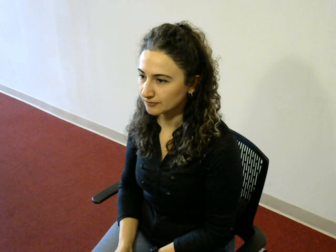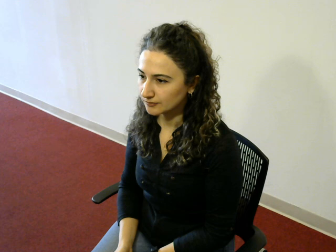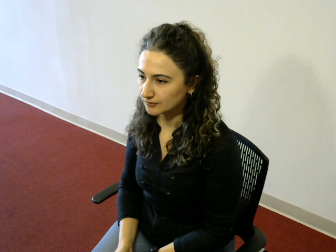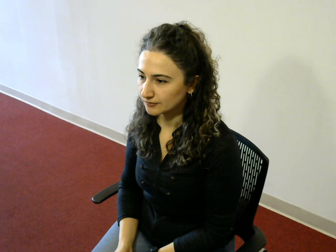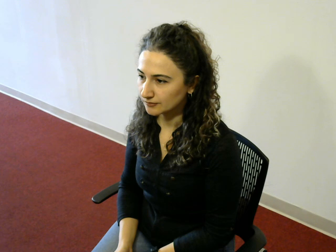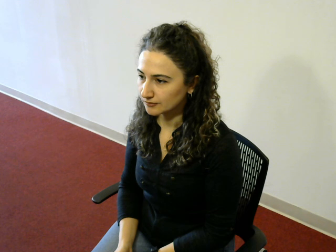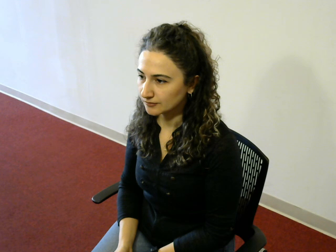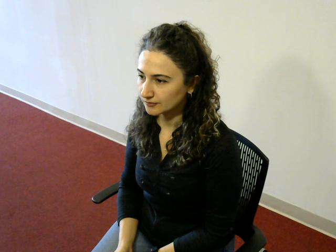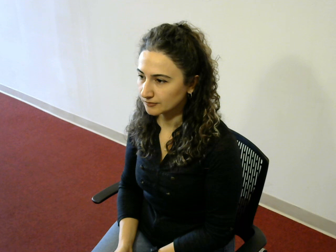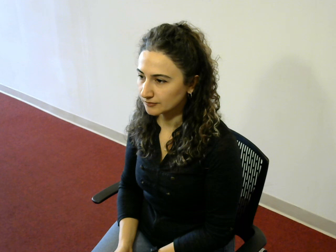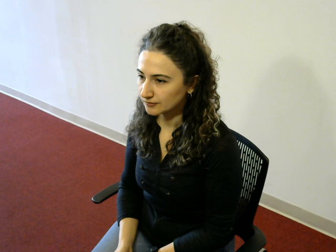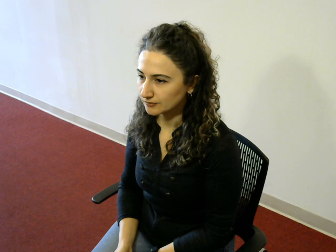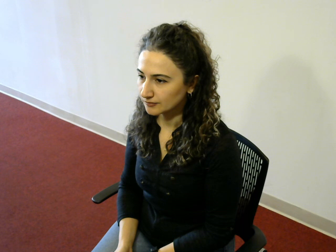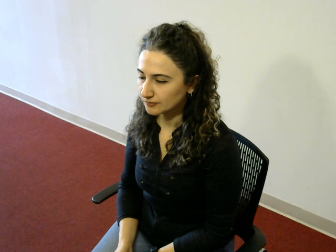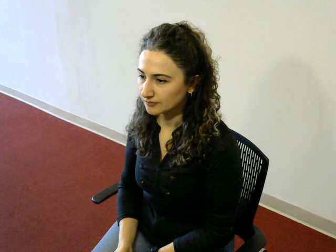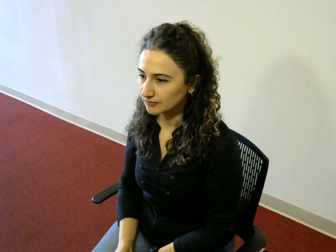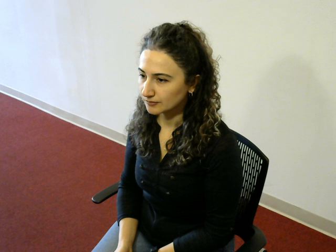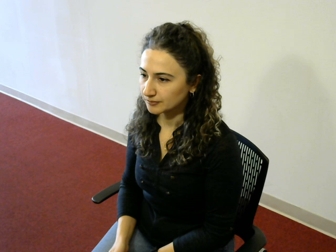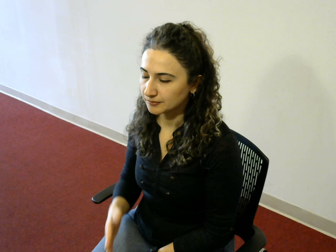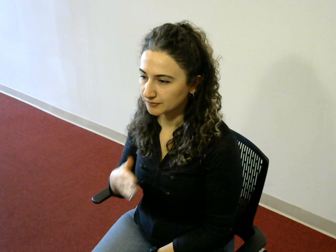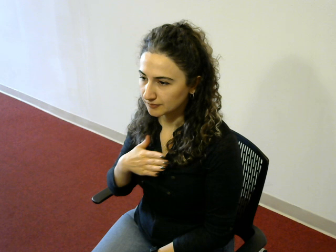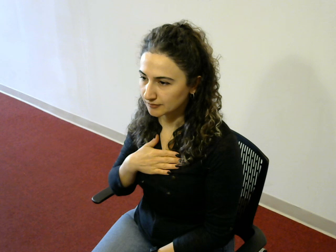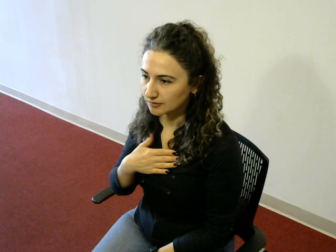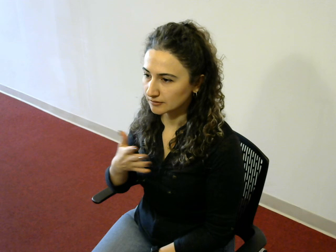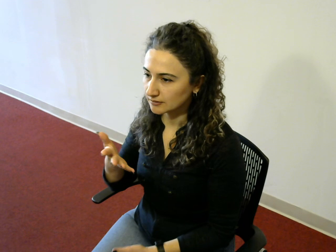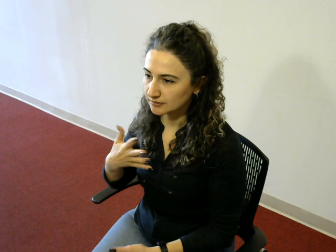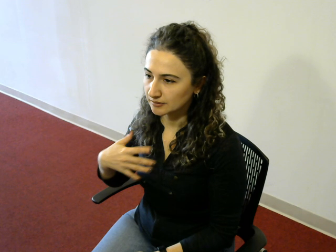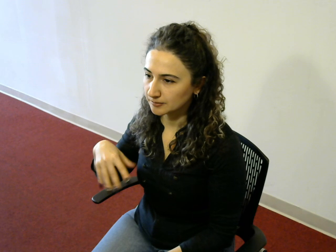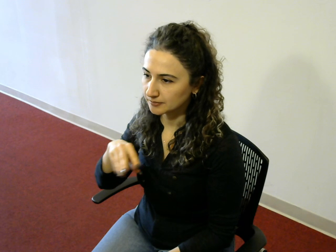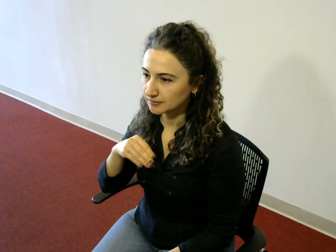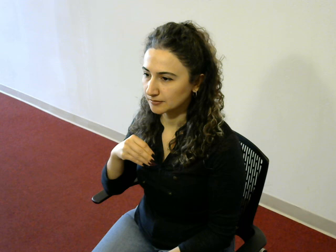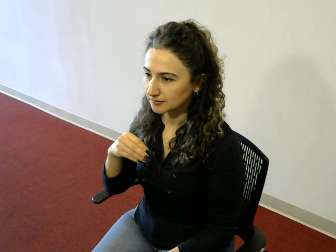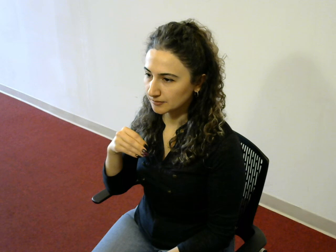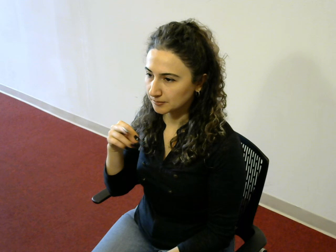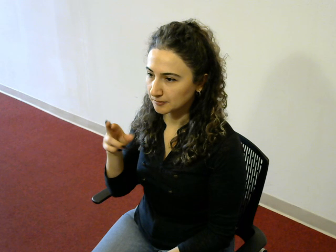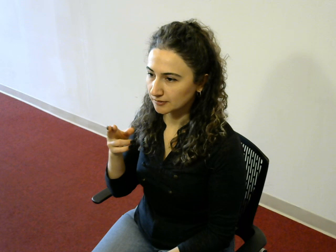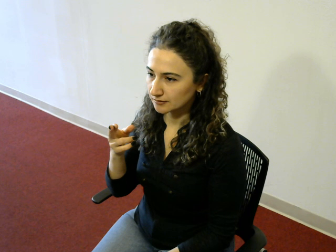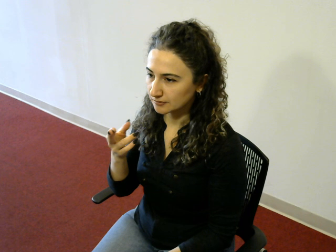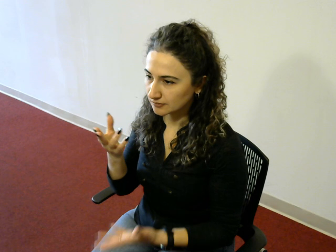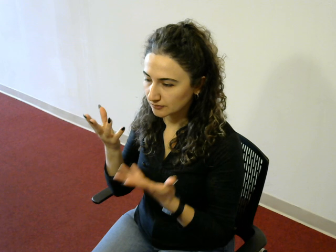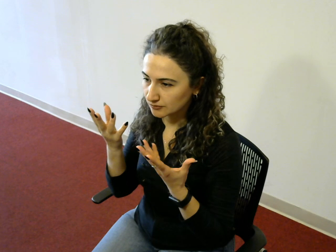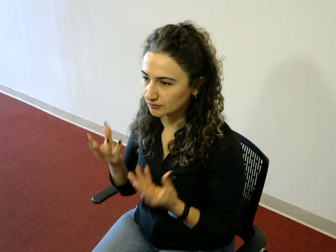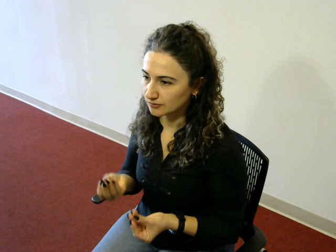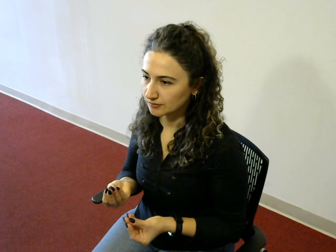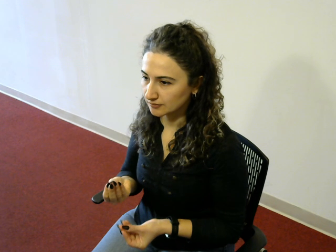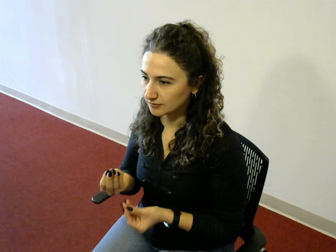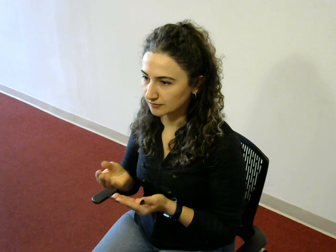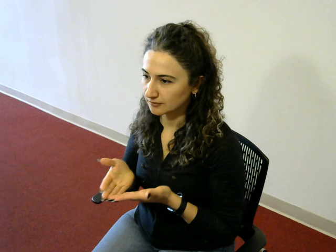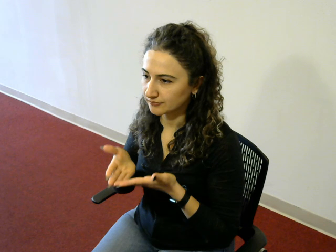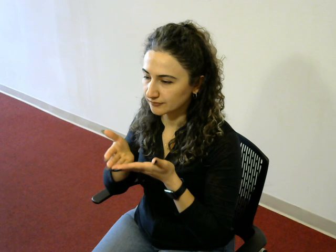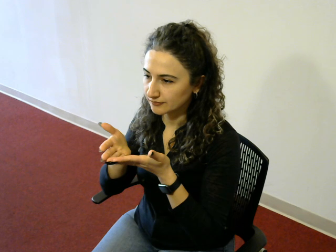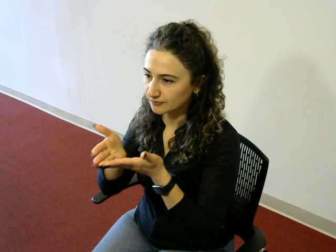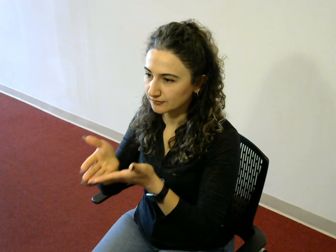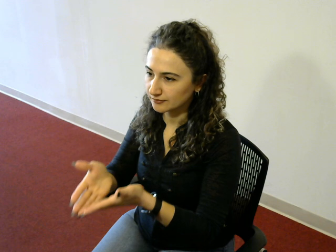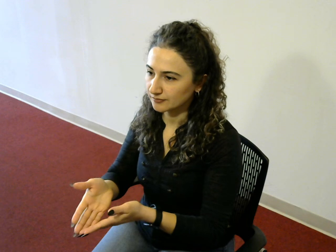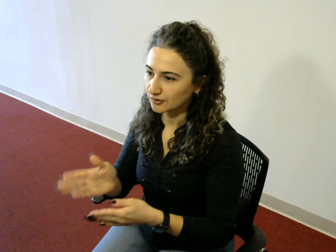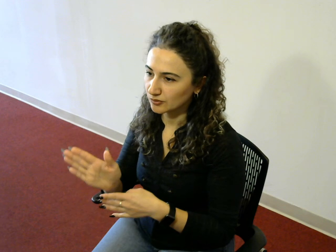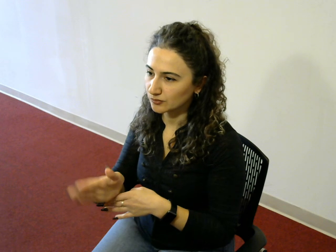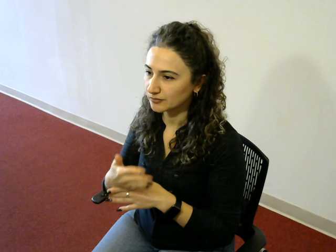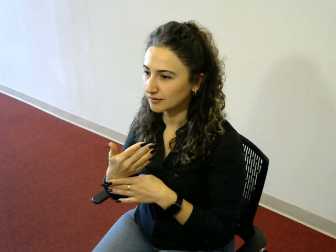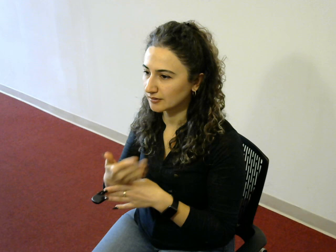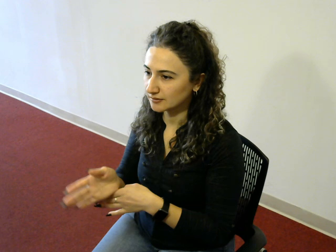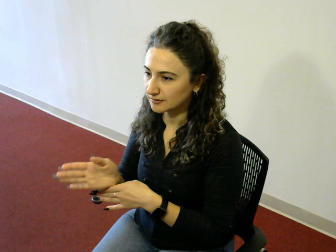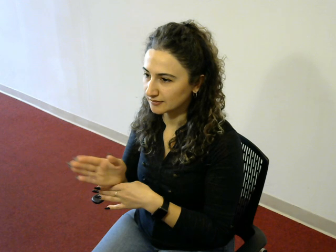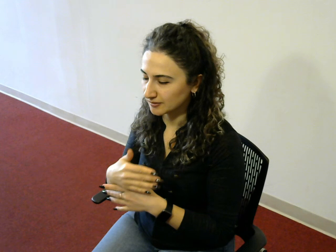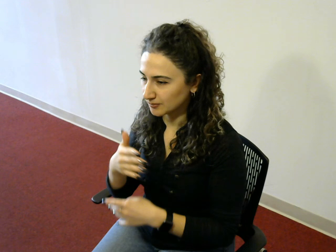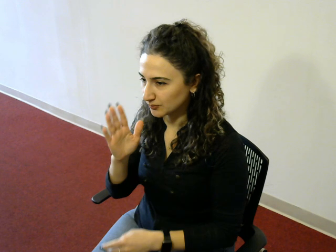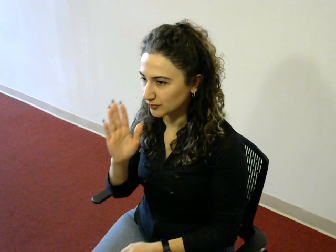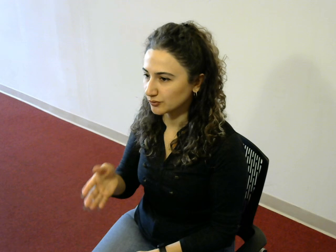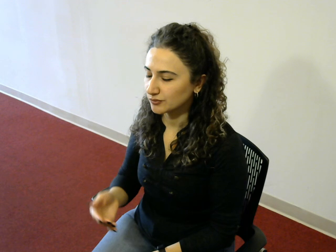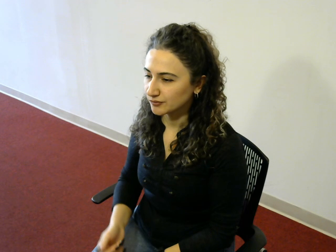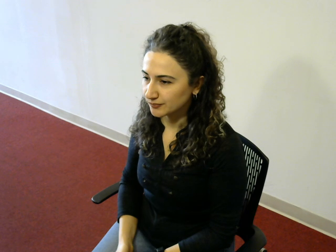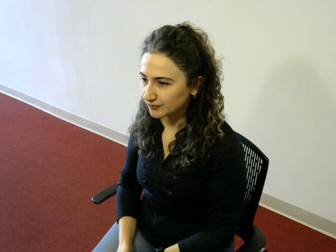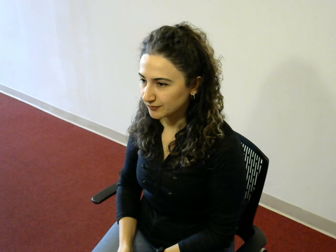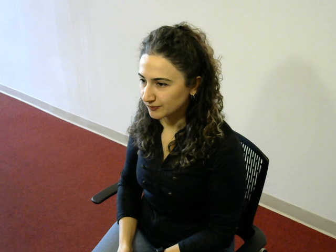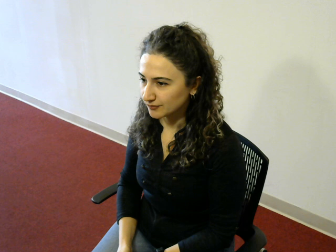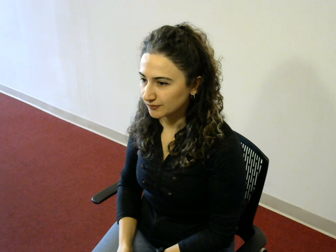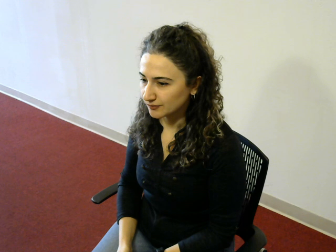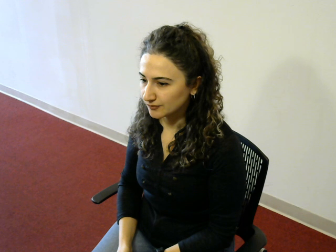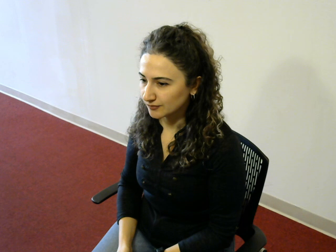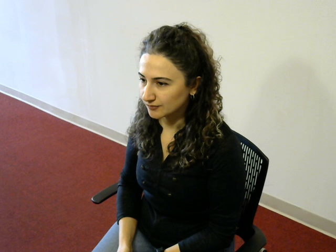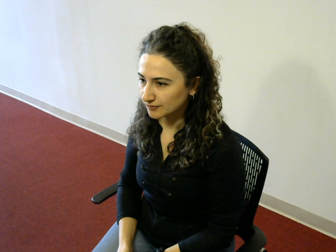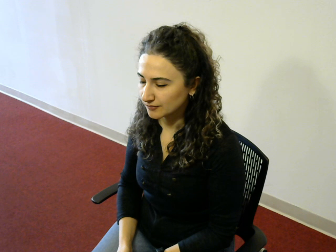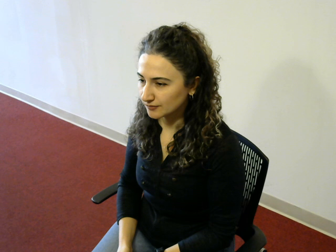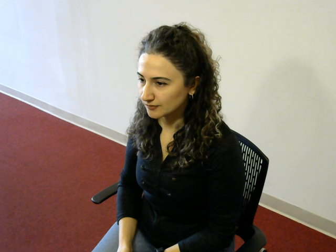Biz cümə günü gəmi gəzintisində olacağıq